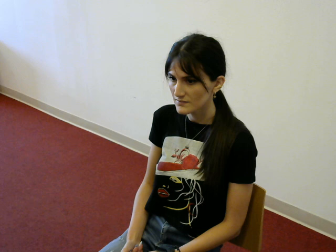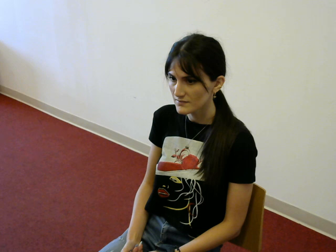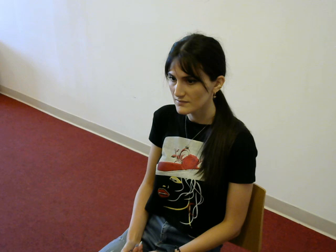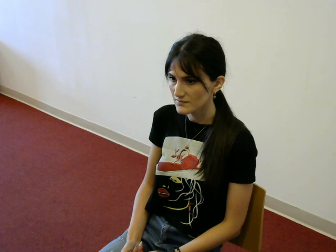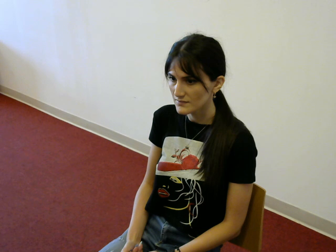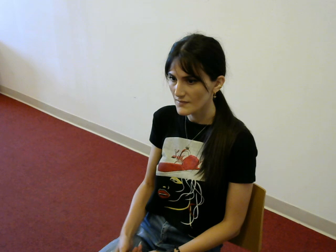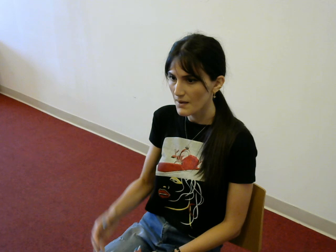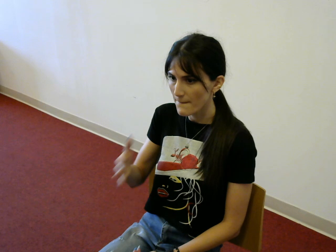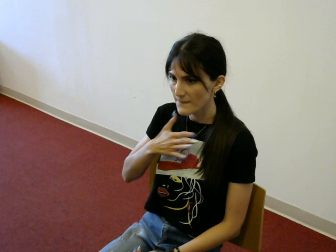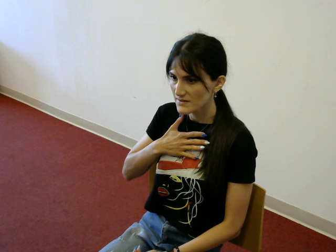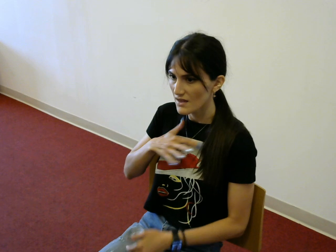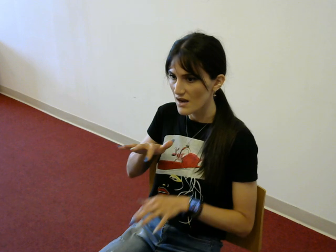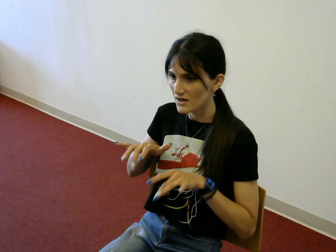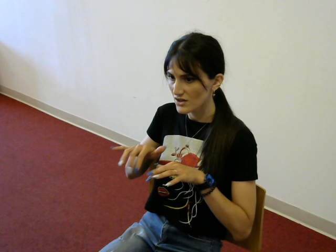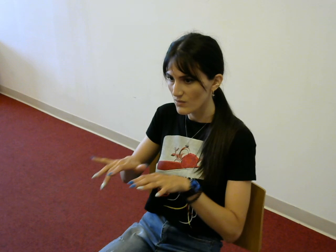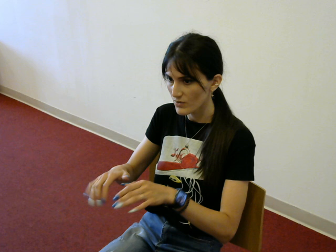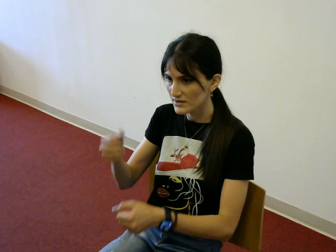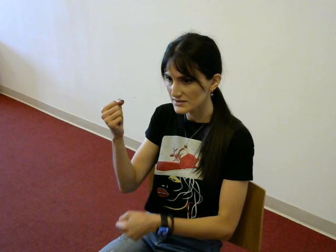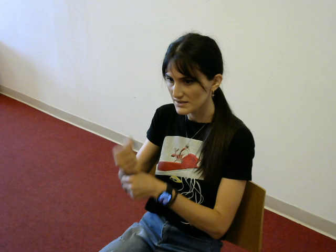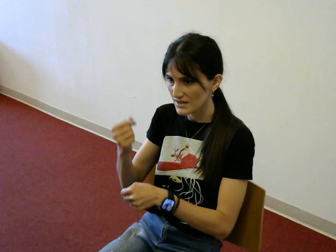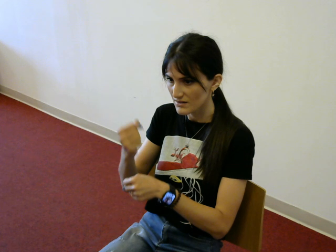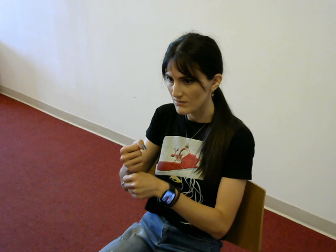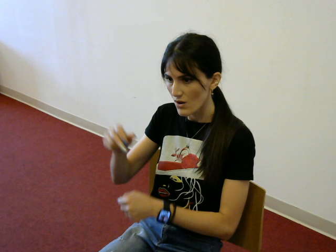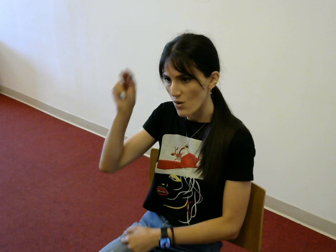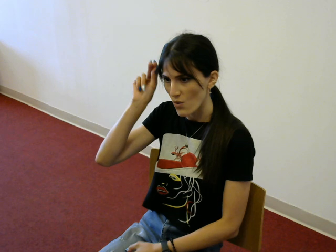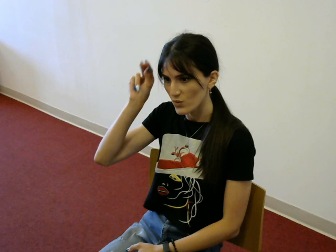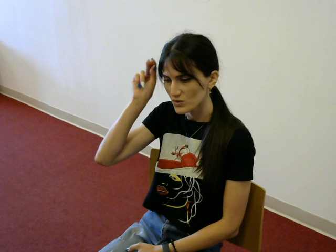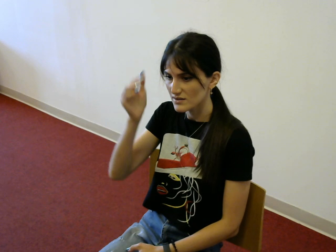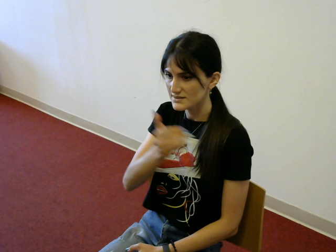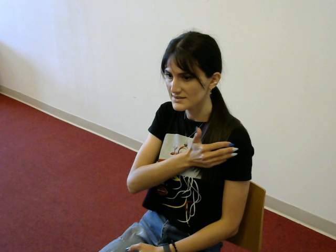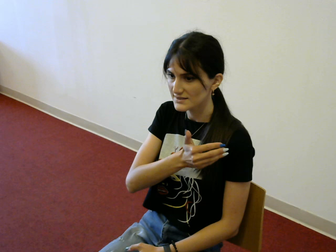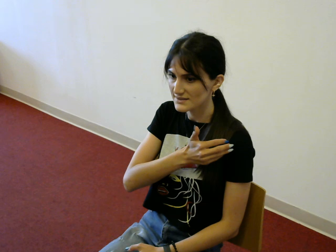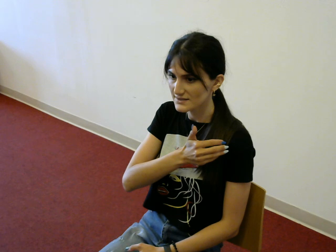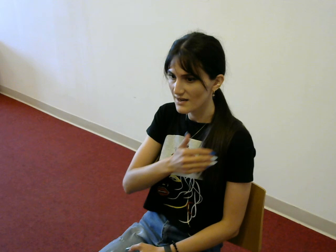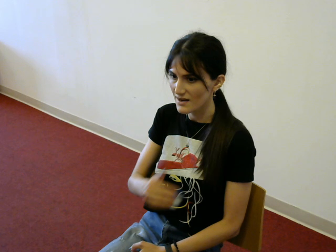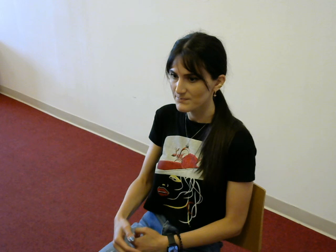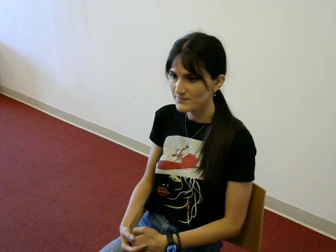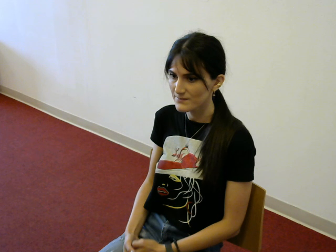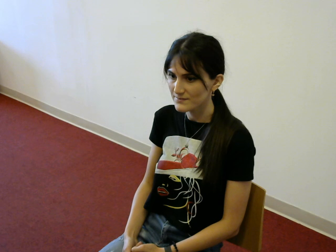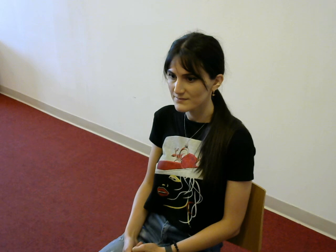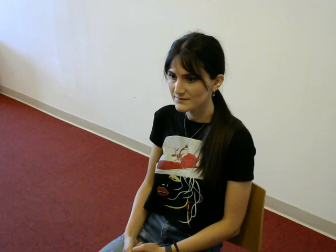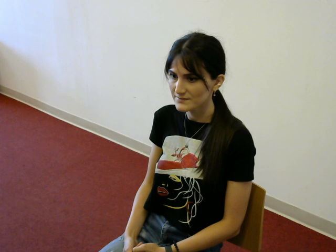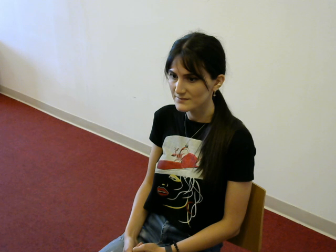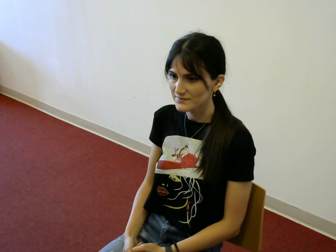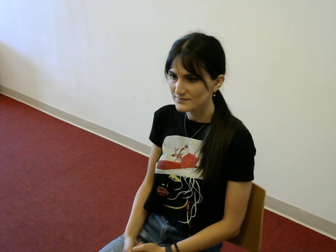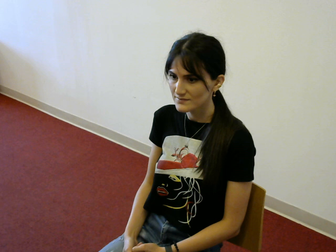Mən kompüterdə işləməyi öyrənmək istəyirəm